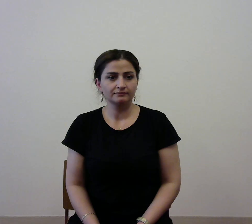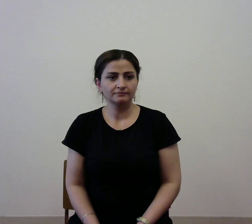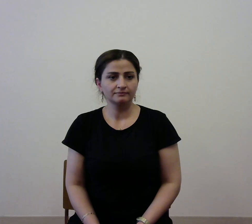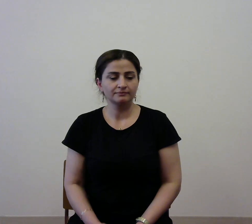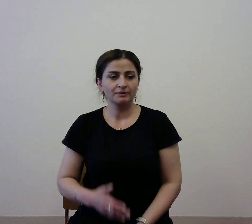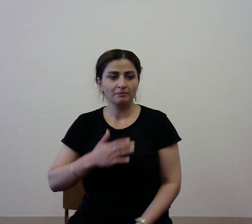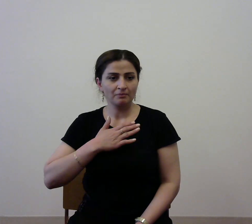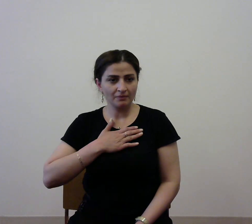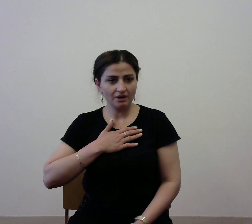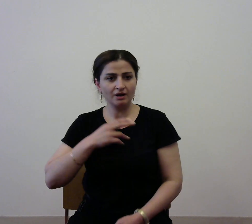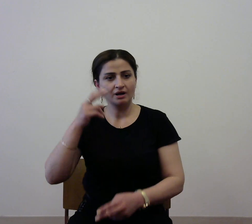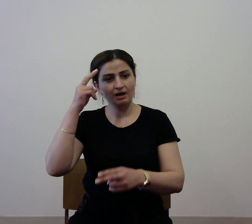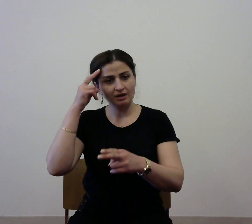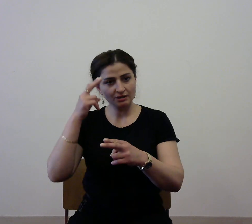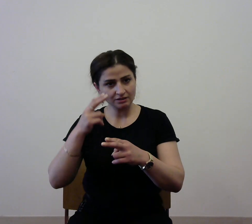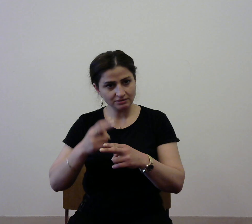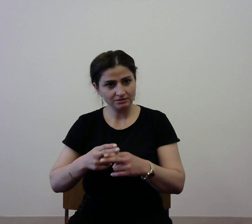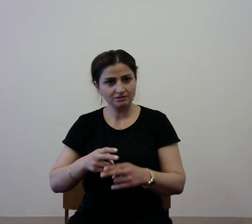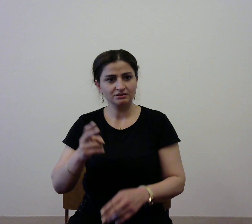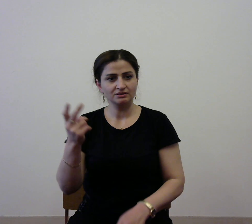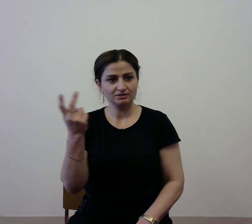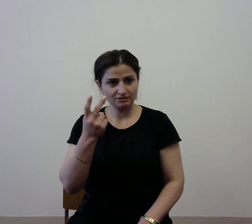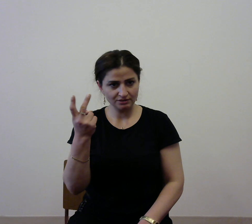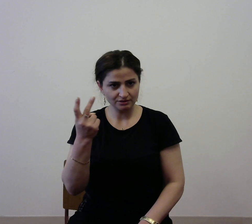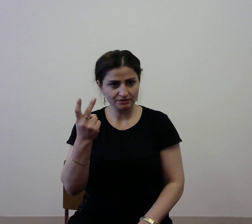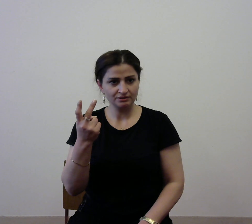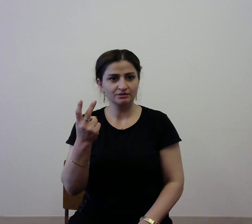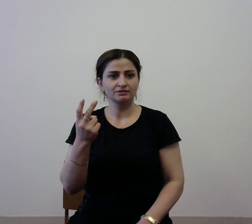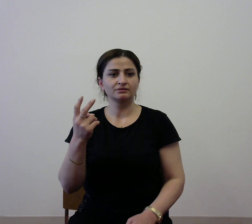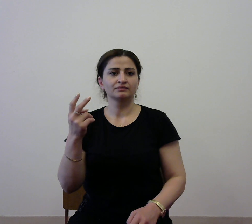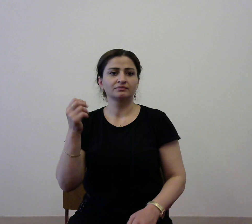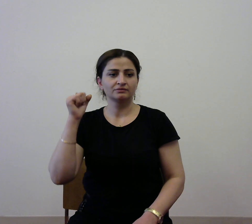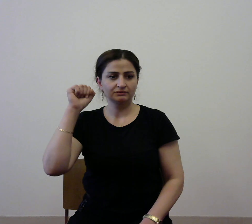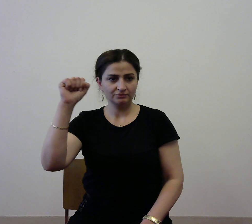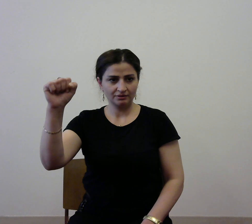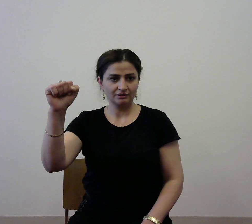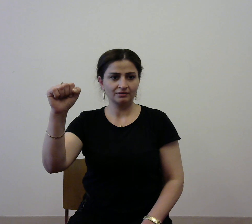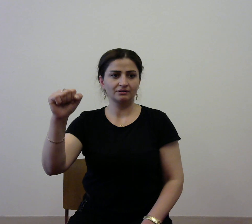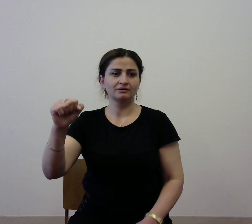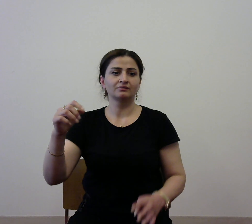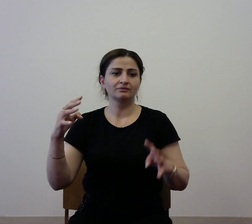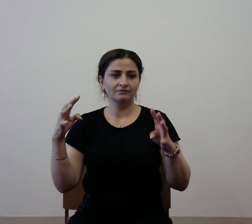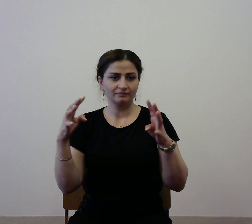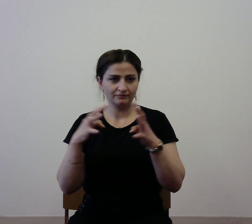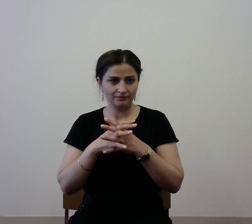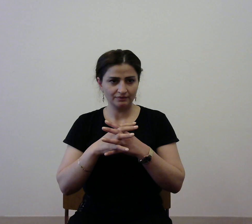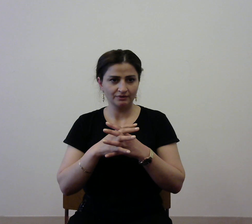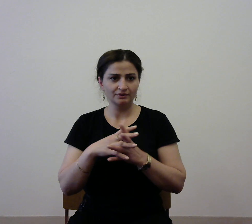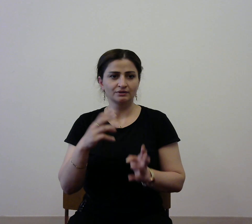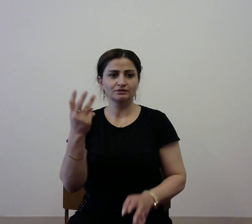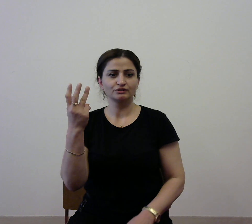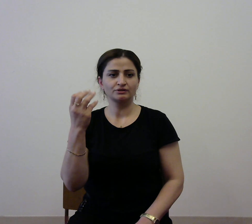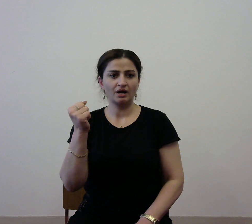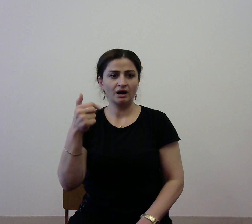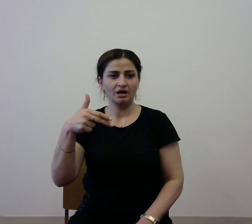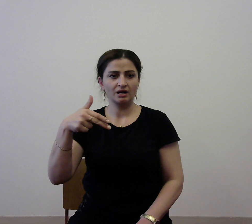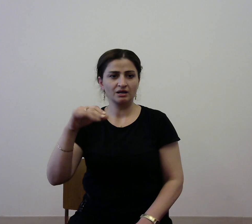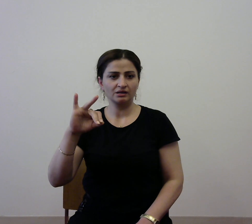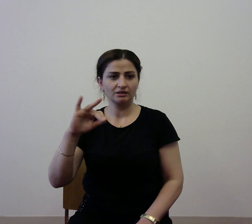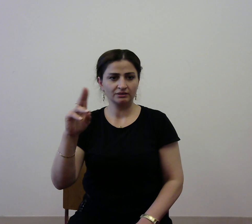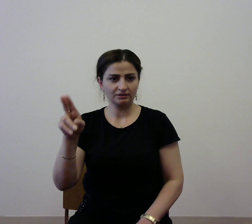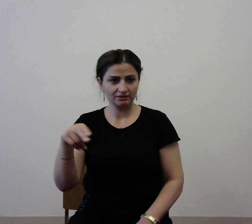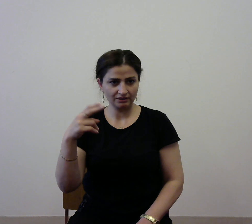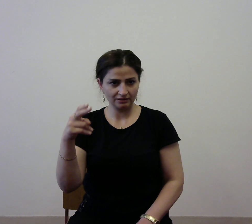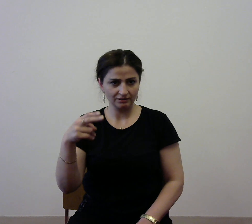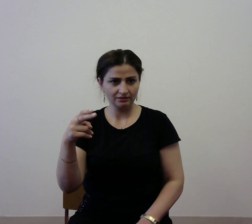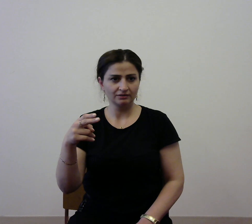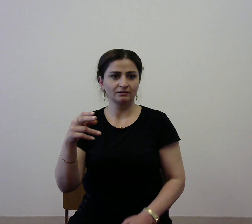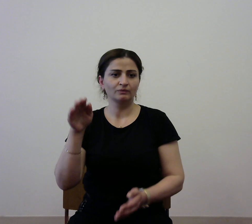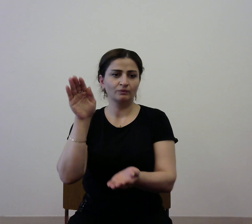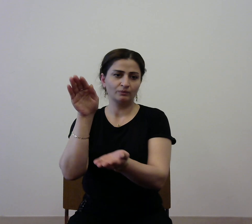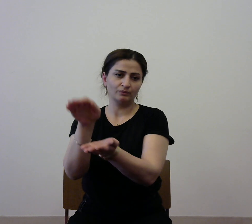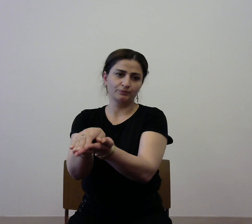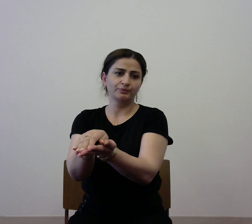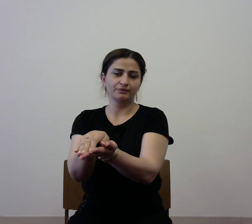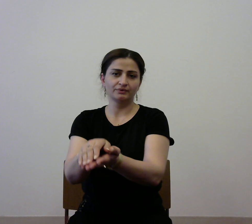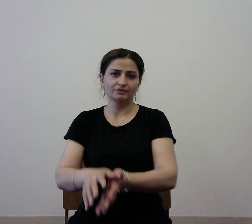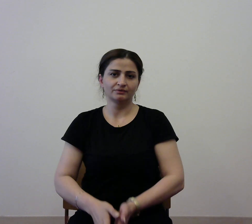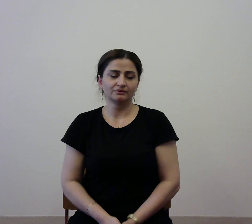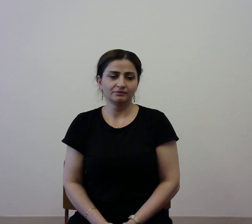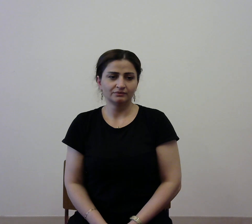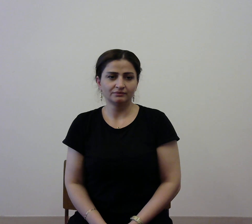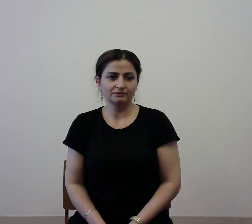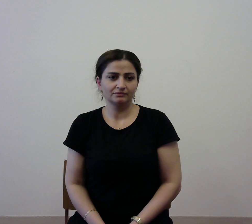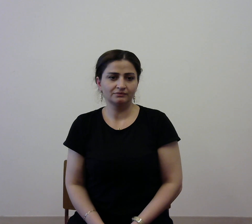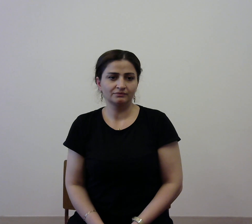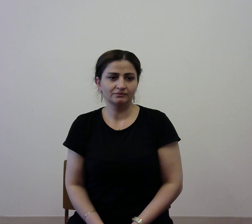Mənim qardaşım 2-ci Qarabağ müharibəsində şəhid olub